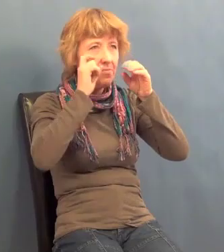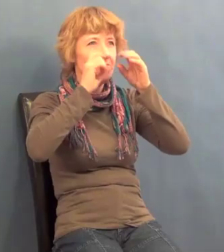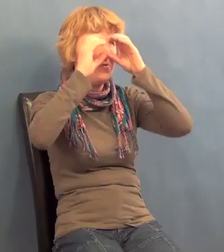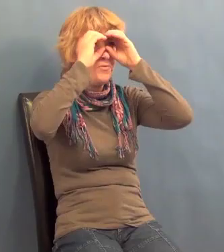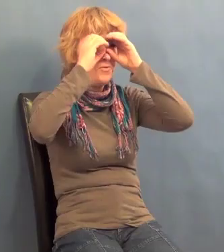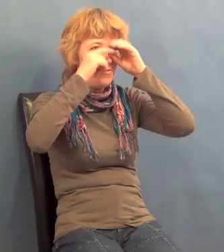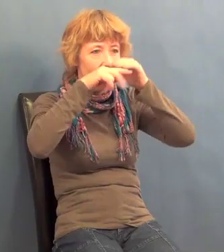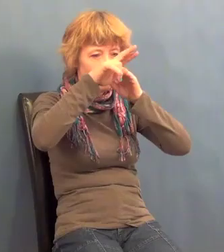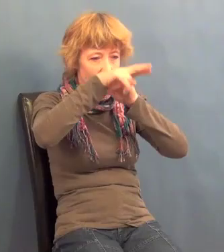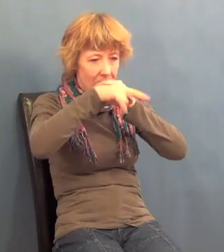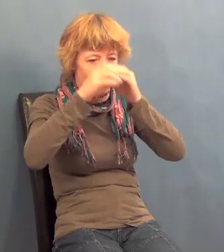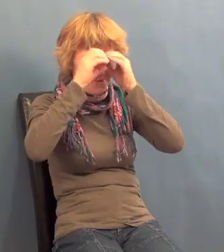Rozgląda się, patrzy w górę i w dół.